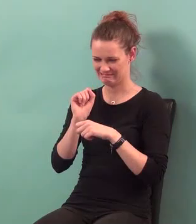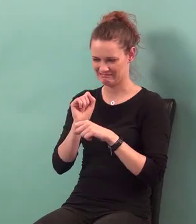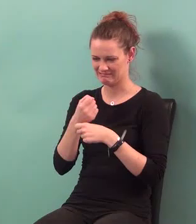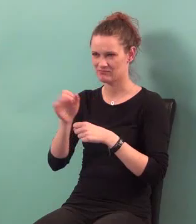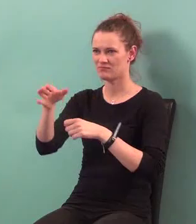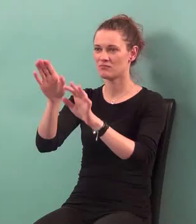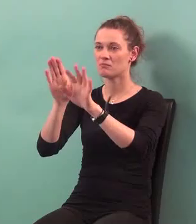Nie, niemożliwe.